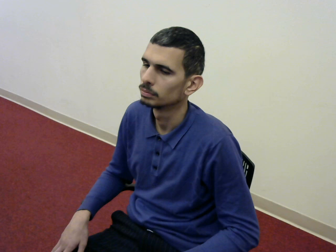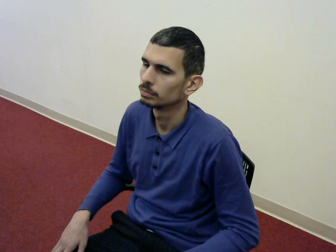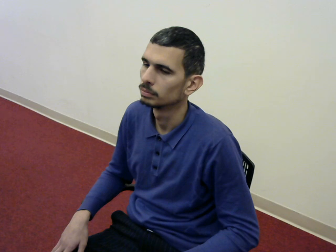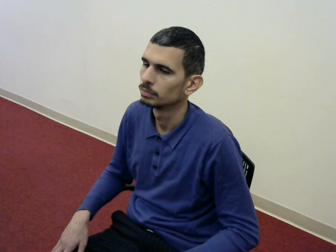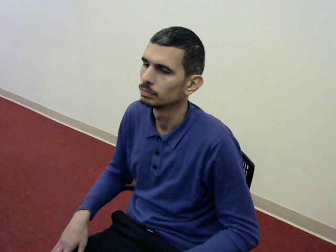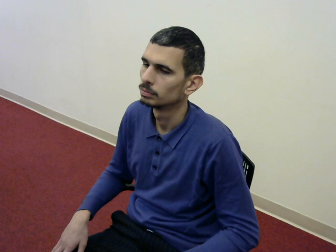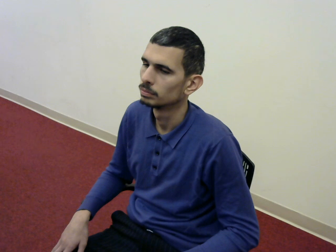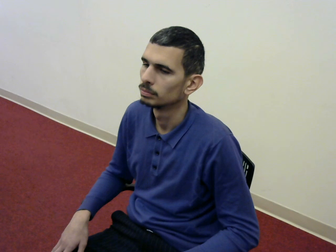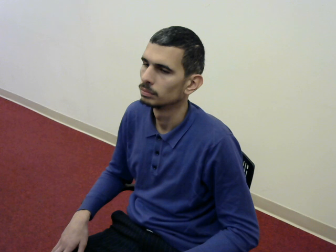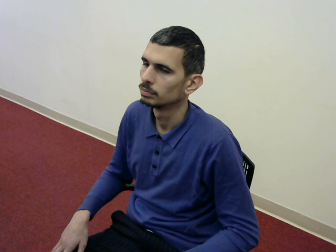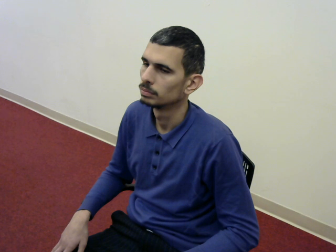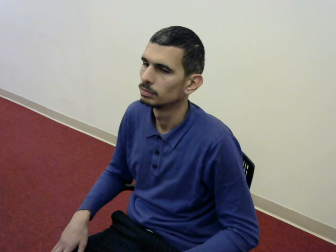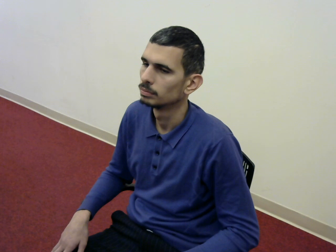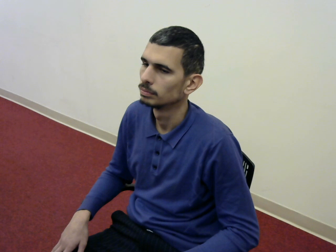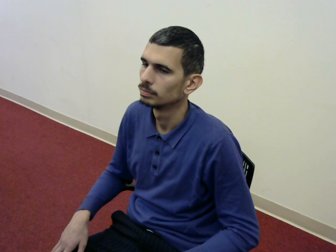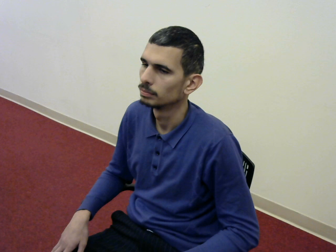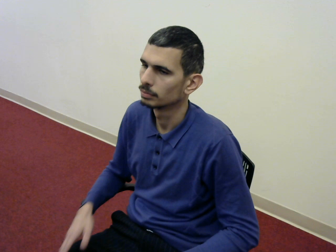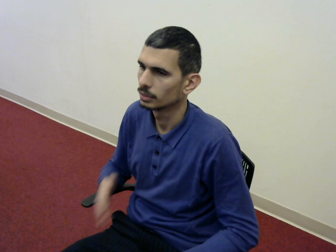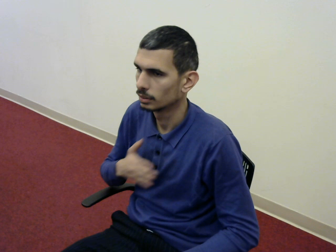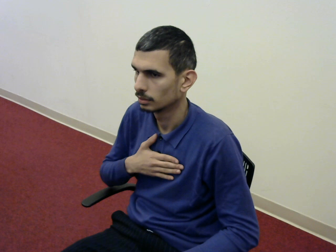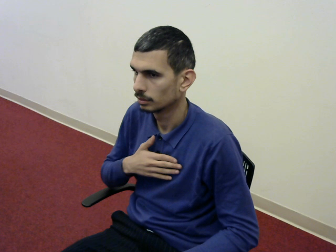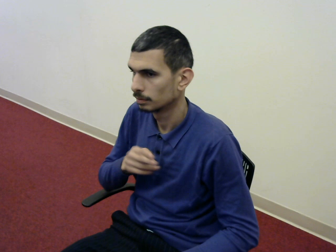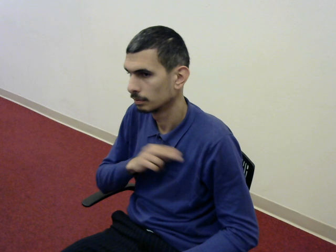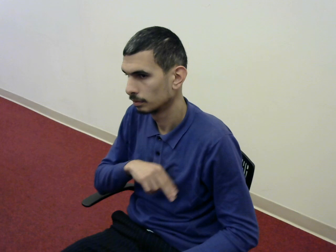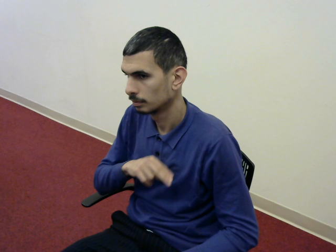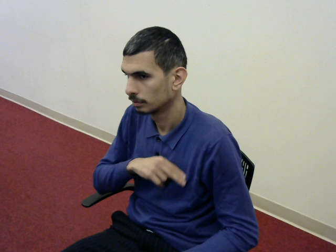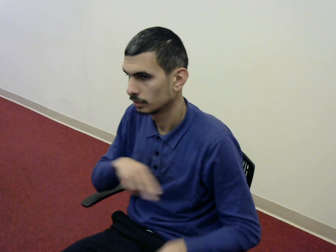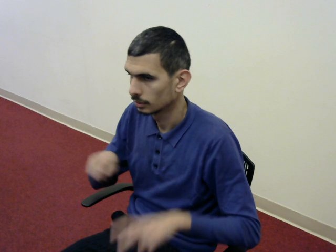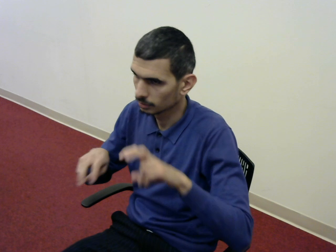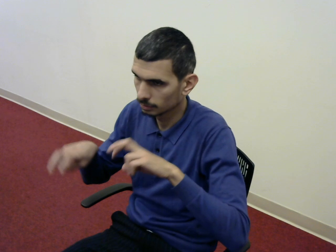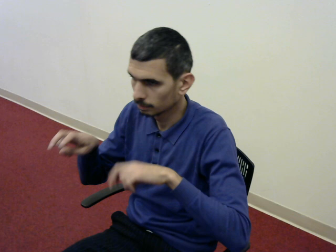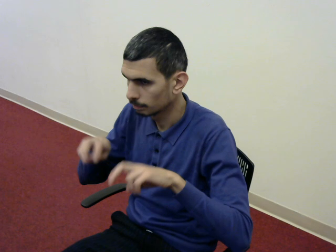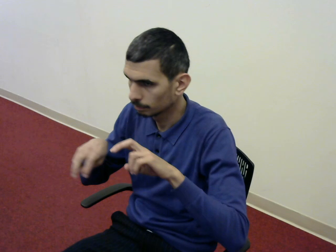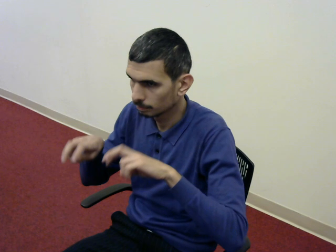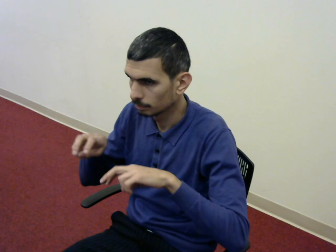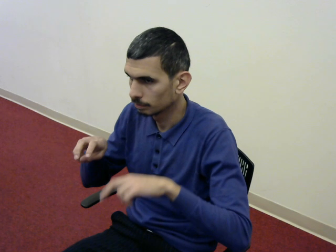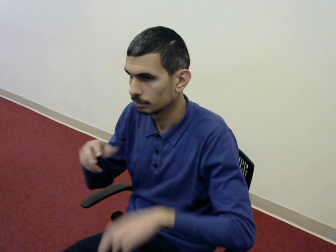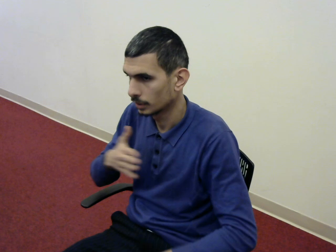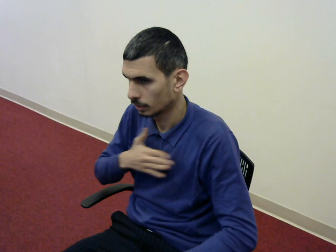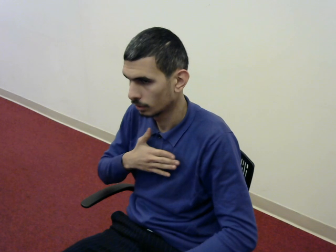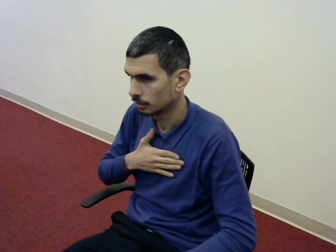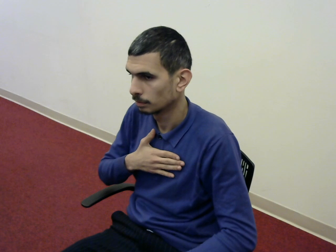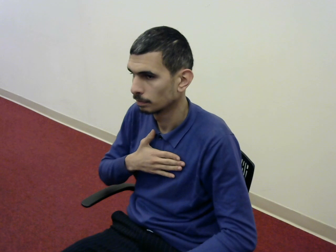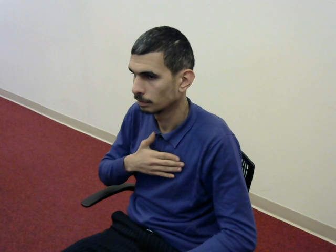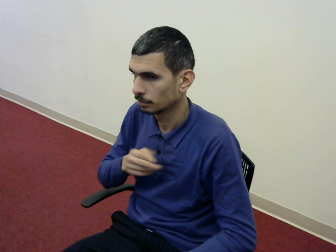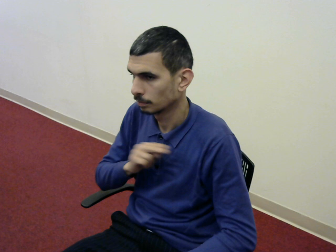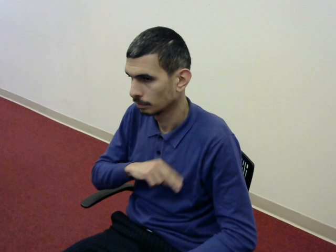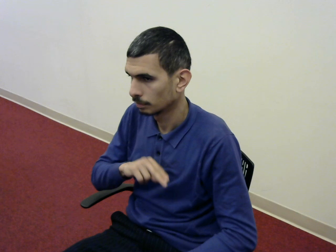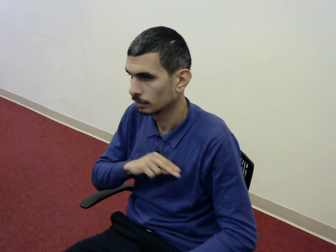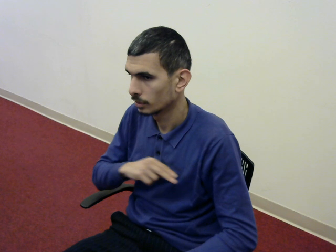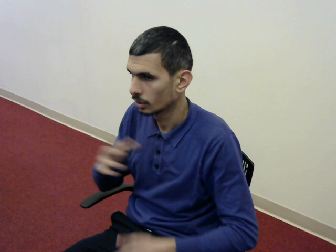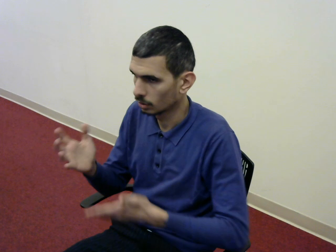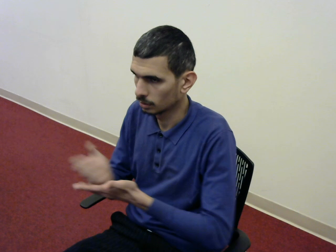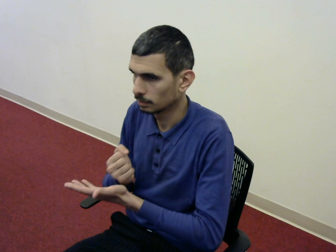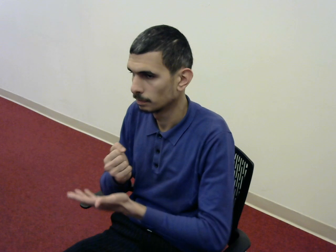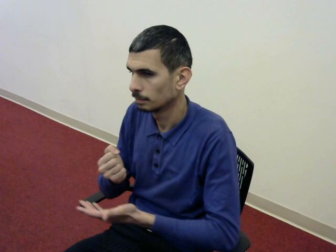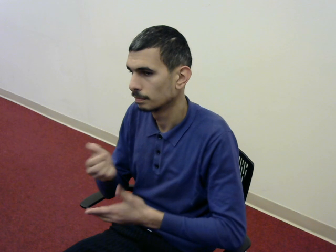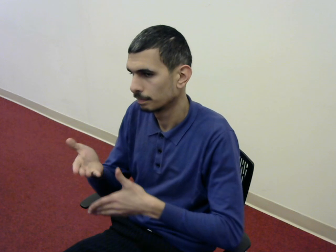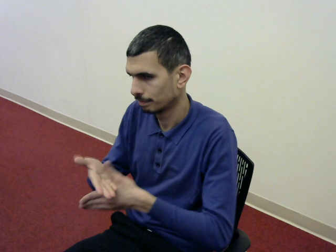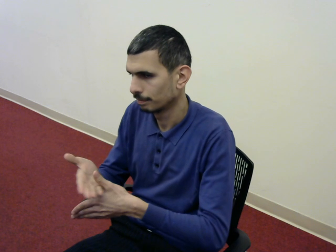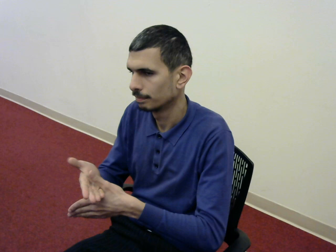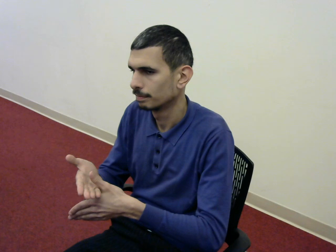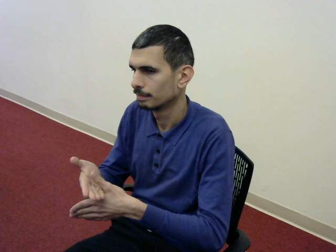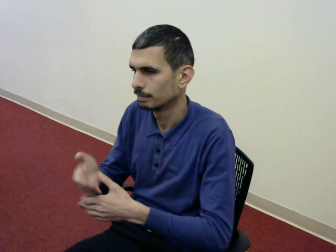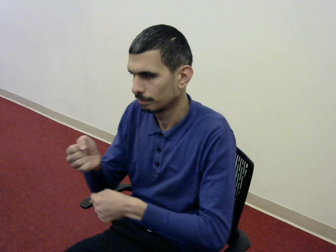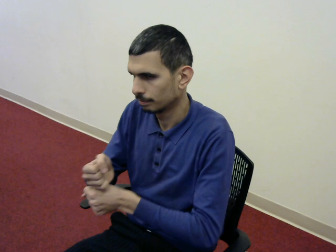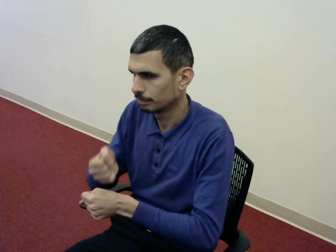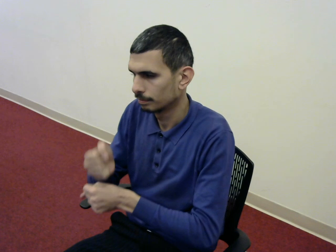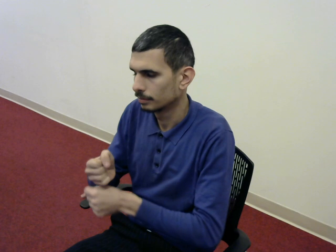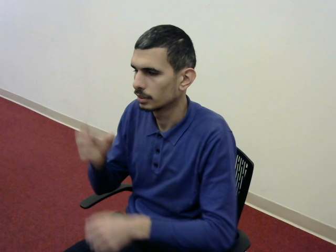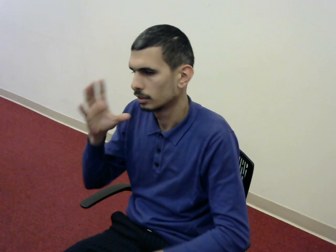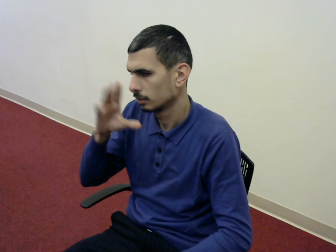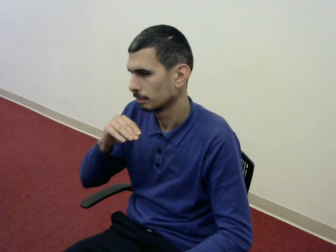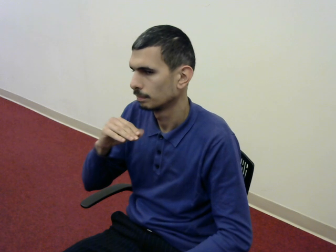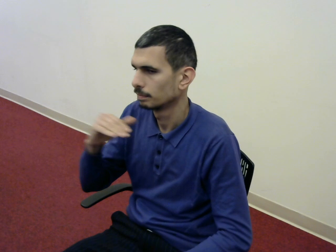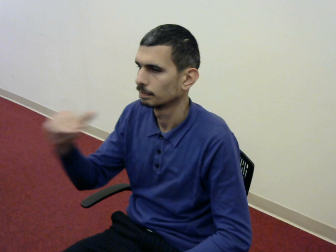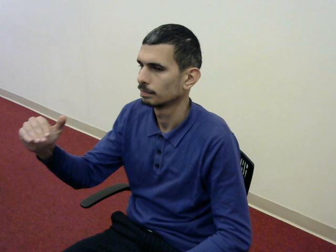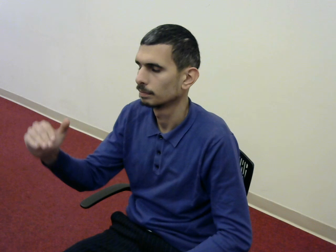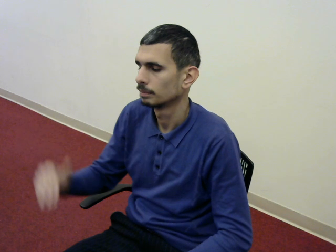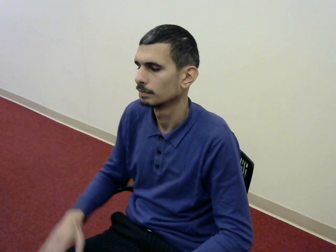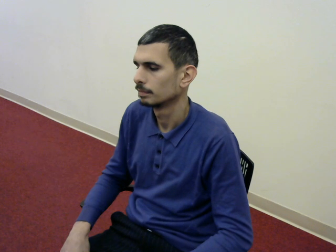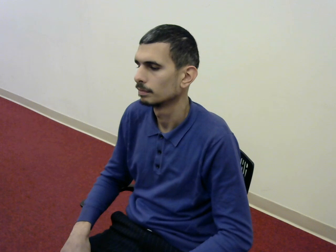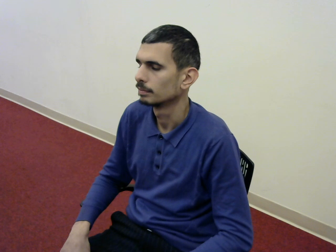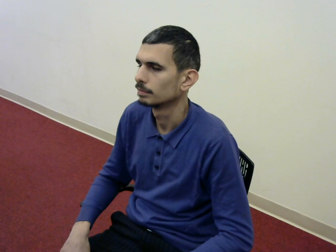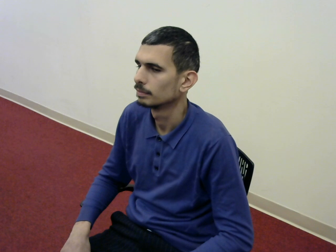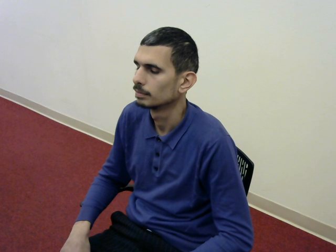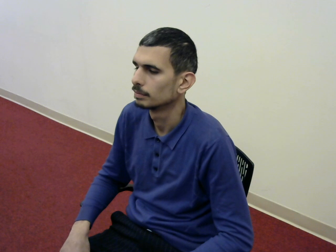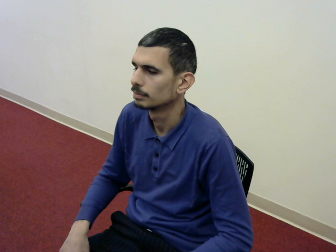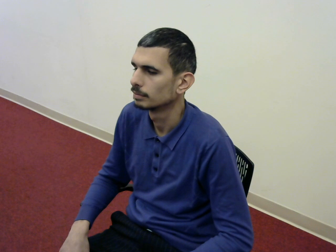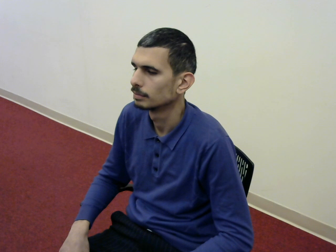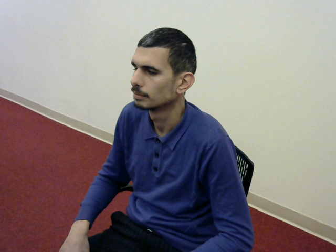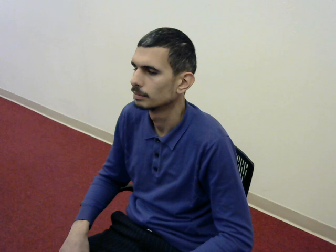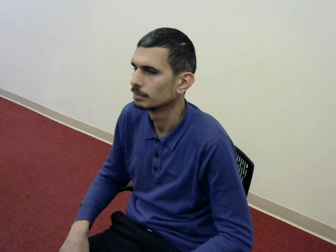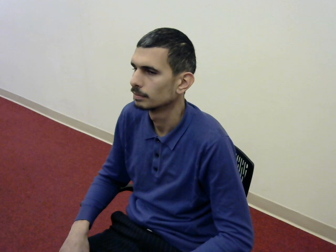Mən iş axtarıram, mənə iş tapmaqda kömək edə bilərsinizmi?